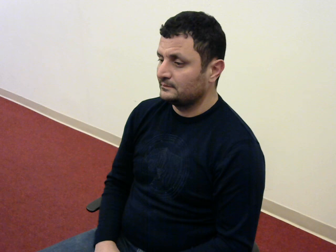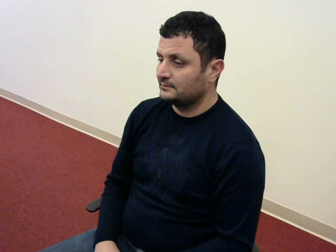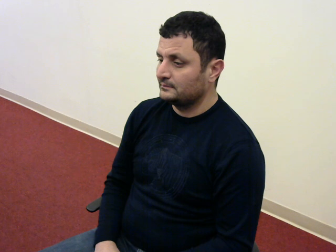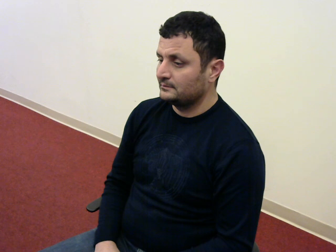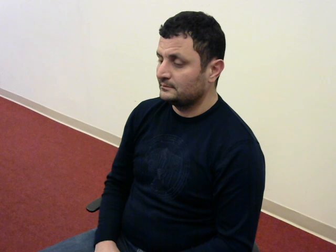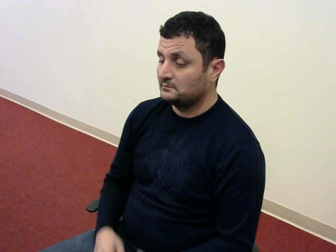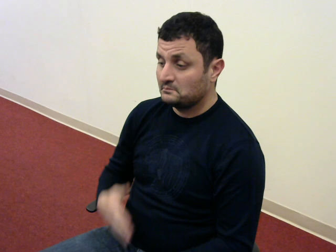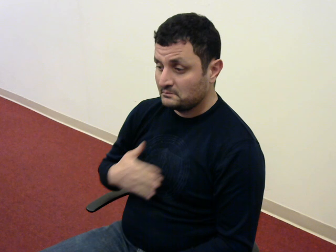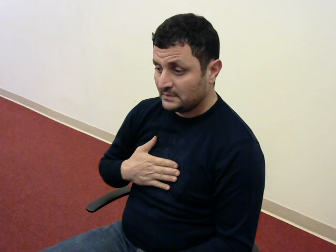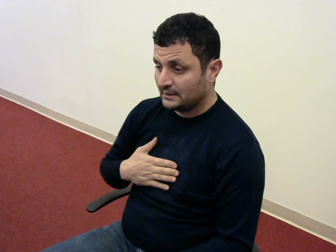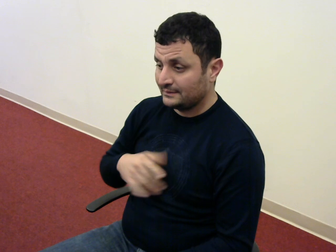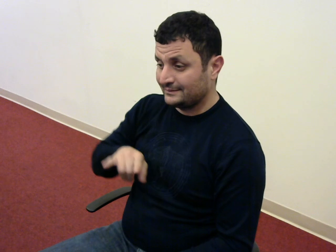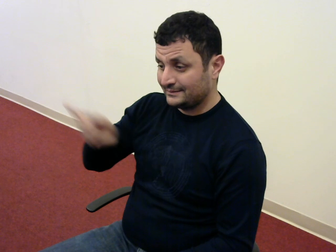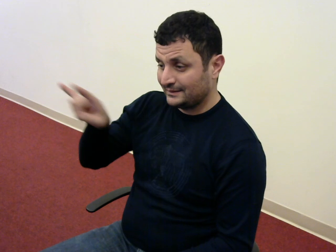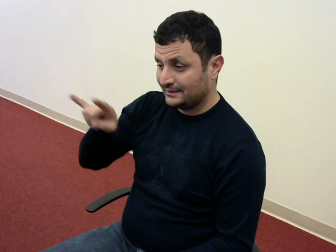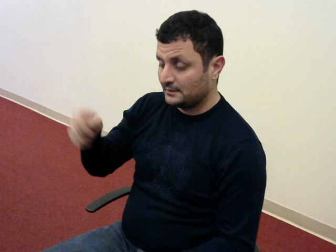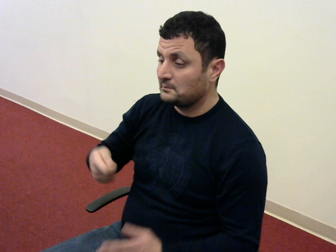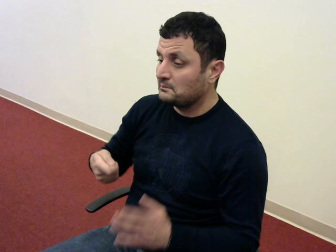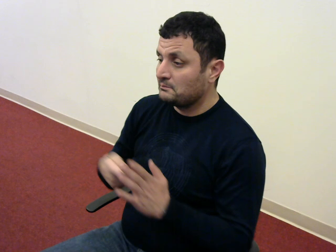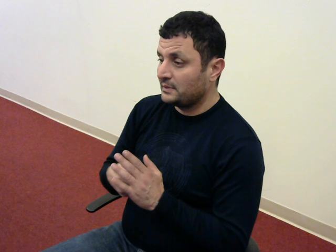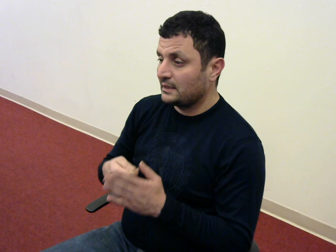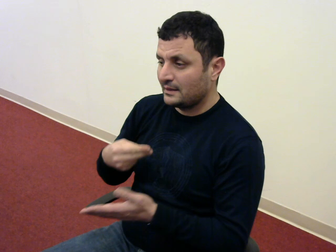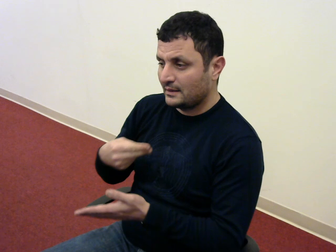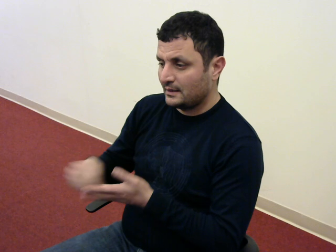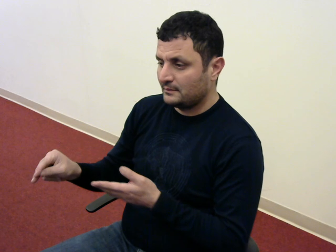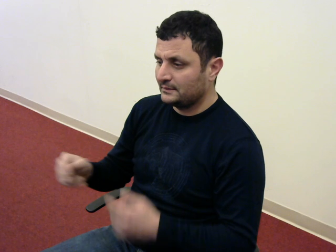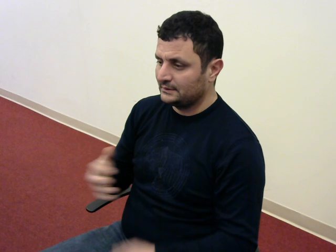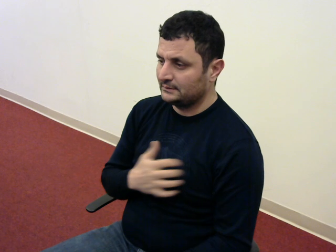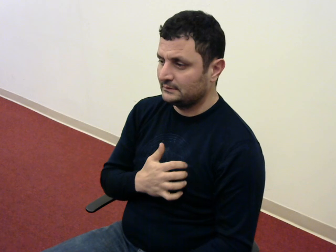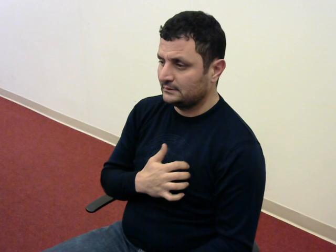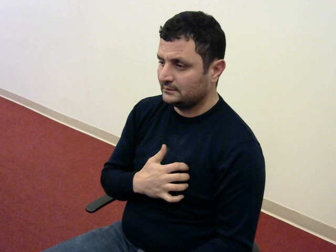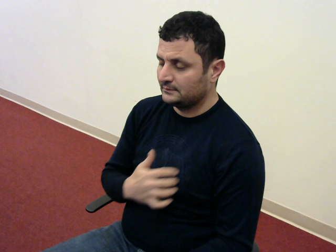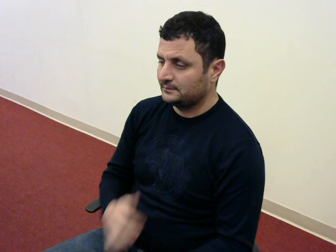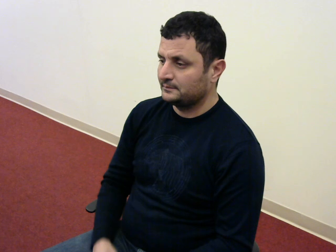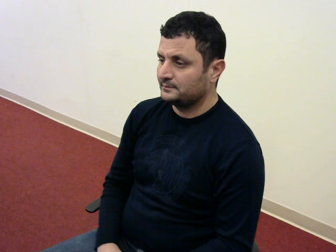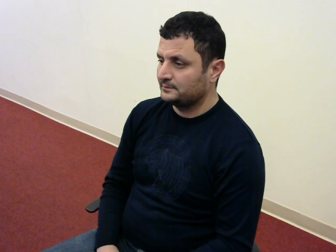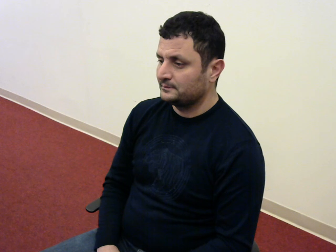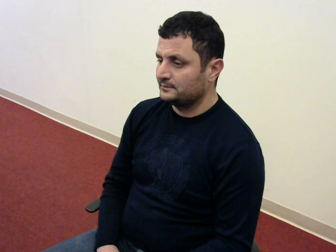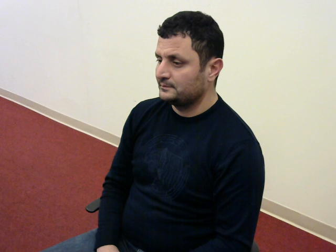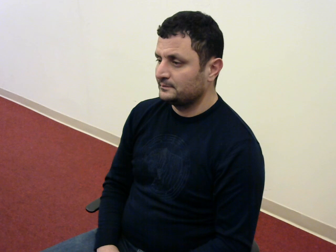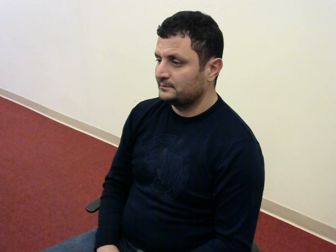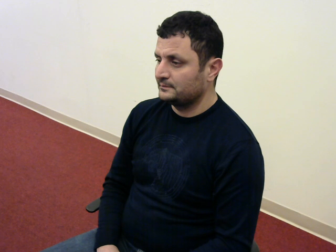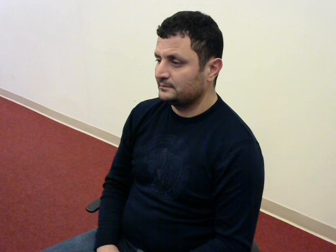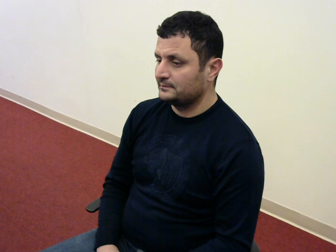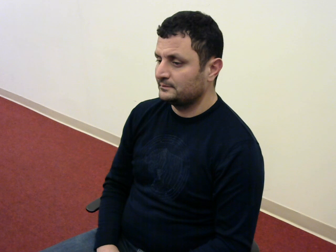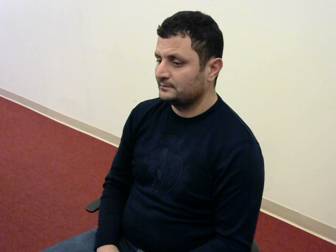Mən təyyarə bileti almaq istəyirəm